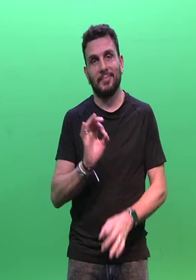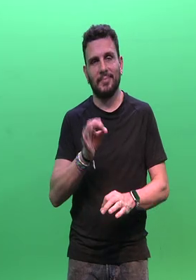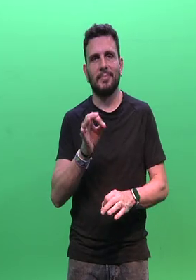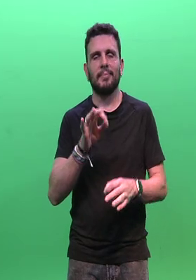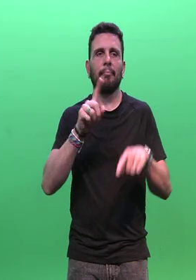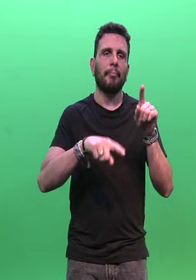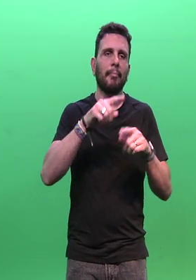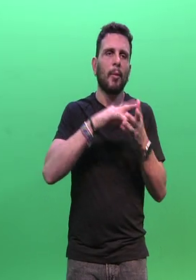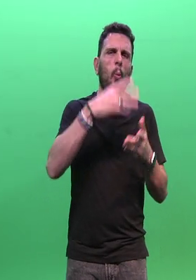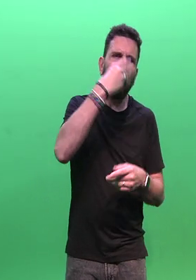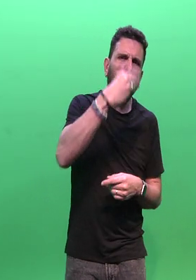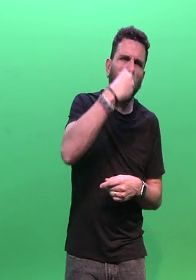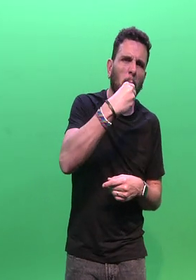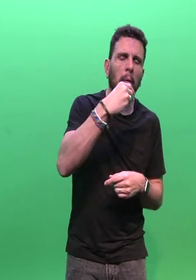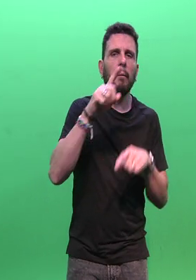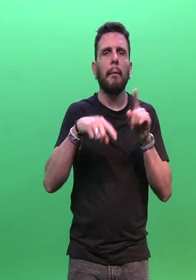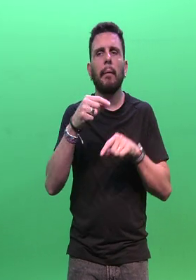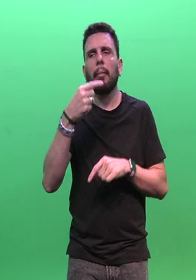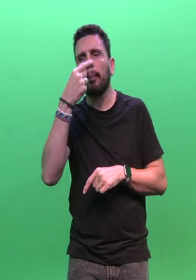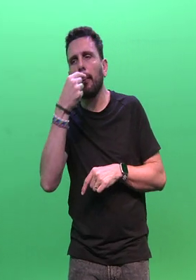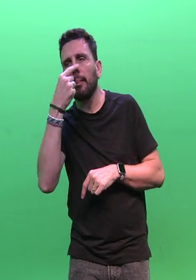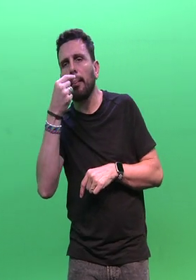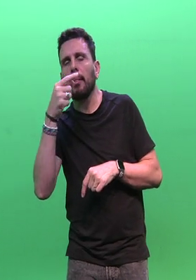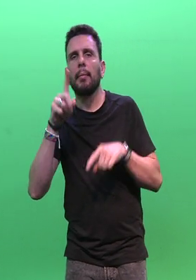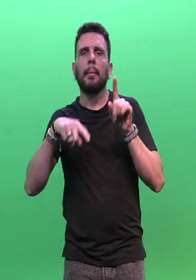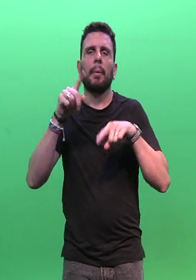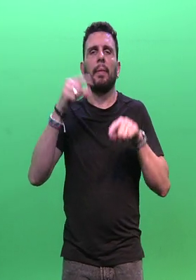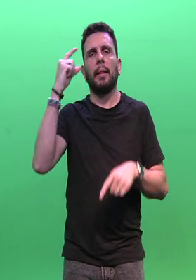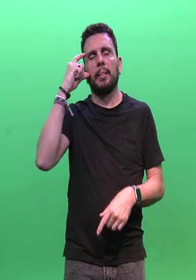Sí, depèn, hi ha vegades que estic molt constipat, i d'altres no, depèn del dia.